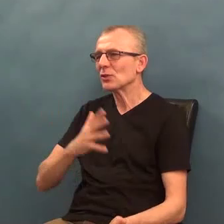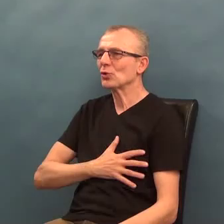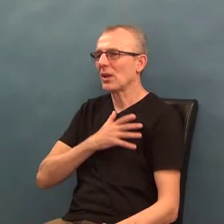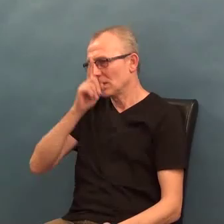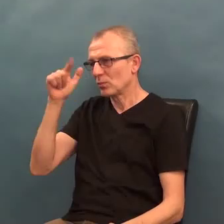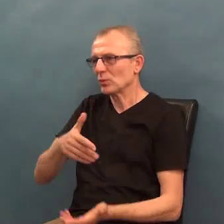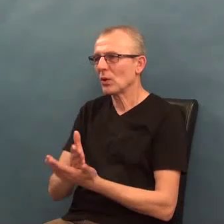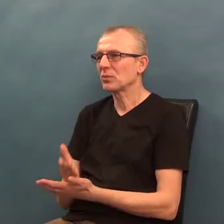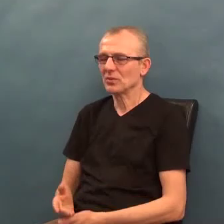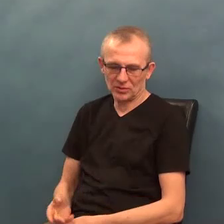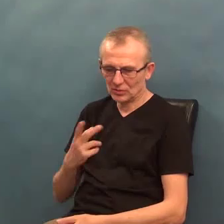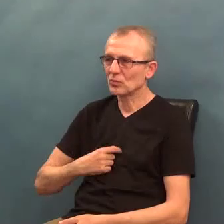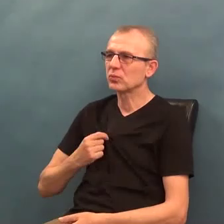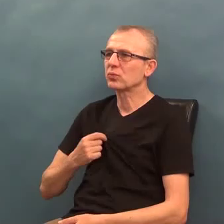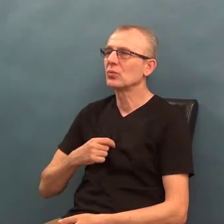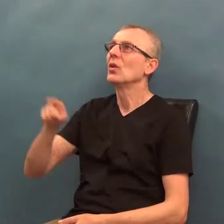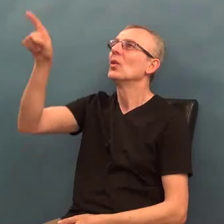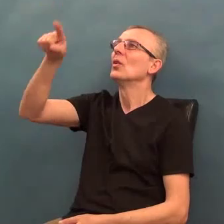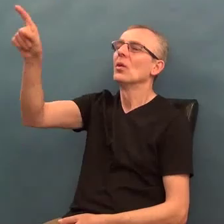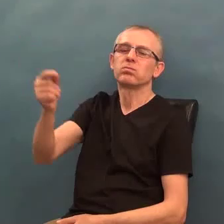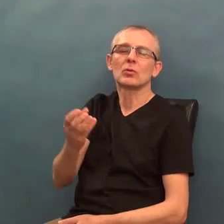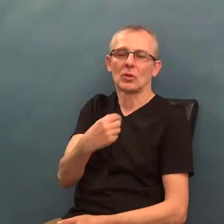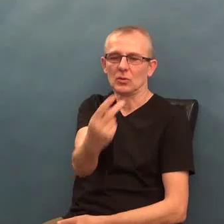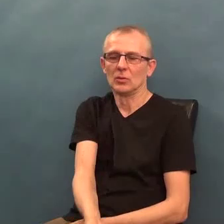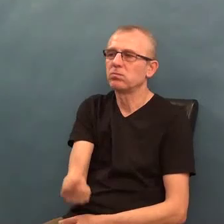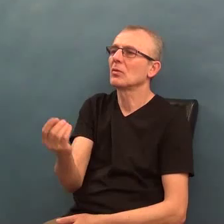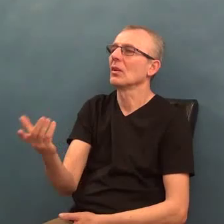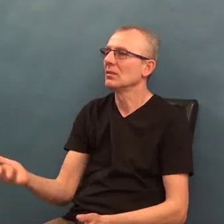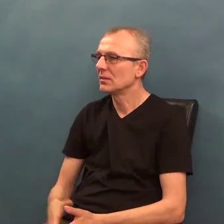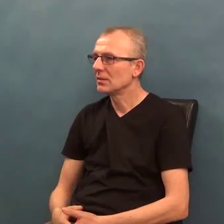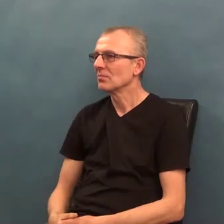Ludzie, choćby z żalem, ale muszą pomóc, są takie osoby, co im to jest obojętnie. Jest znak, a ktoś leży, po co to?